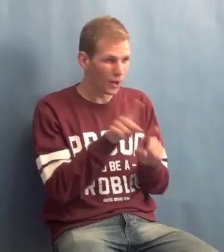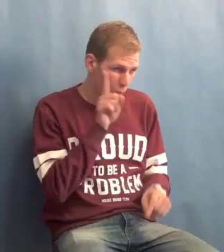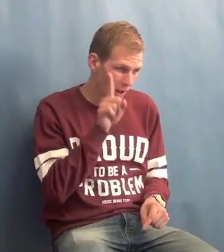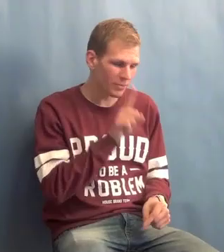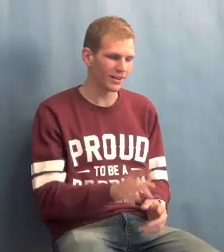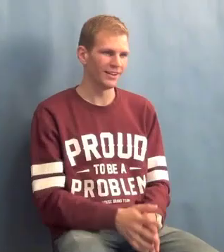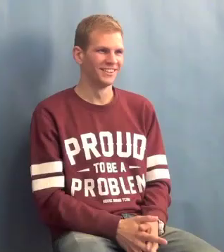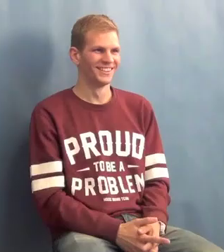Też chłopak.